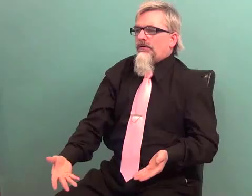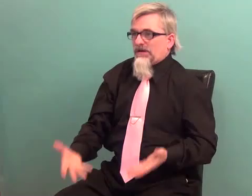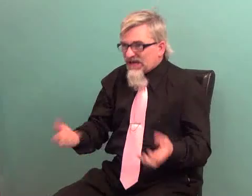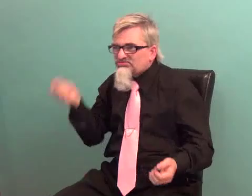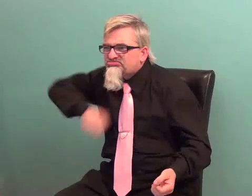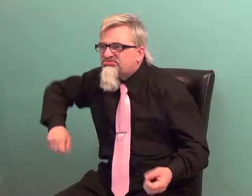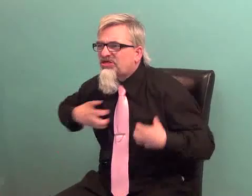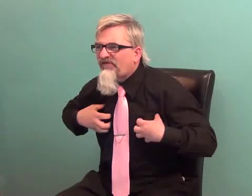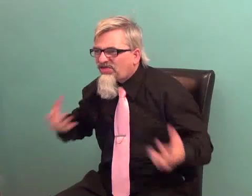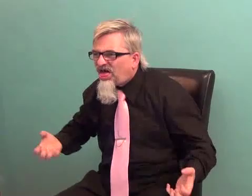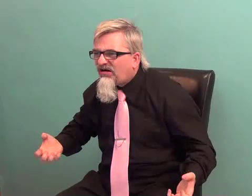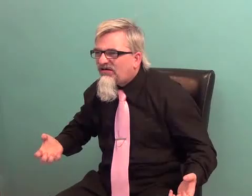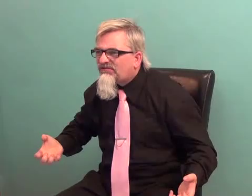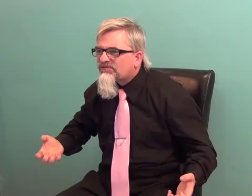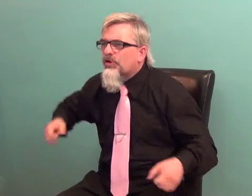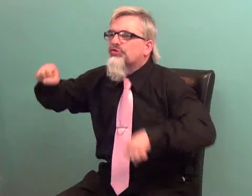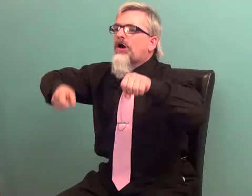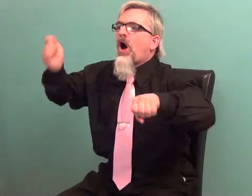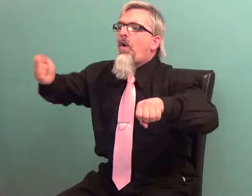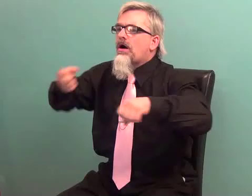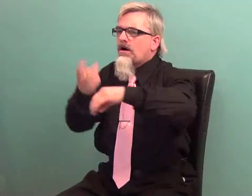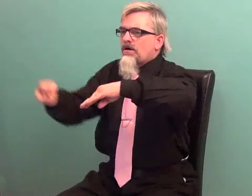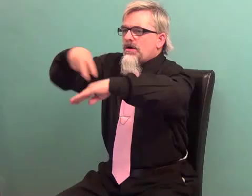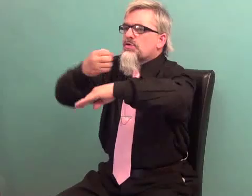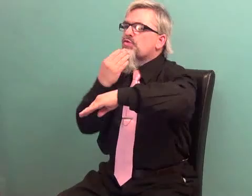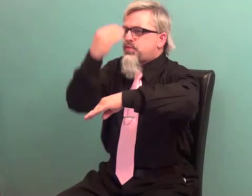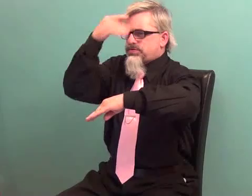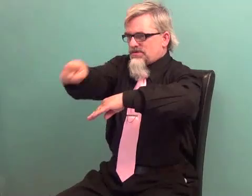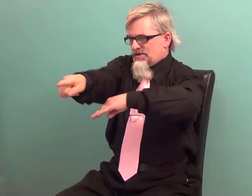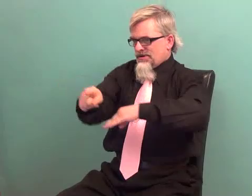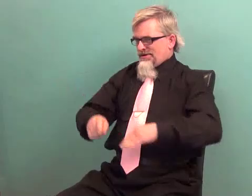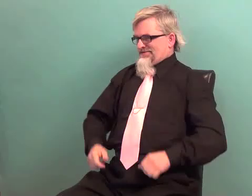Chcesz się zabić? To w sądzie stawisz się jako duch.